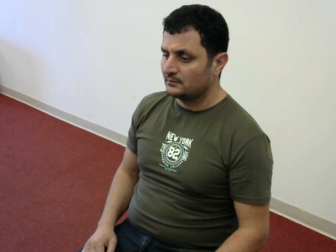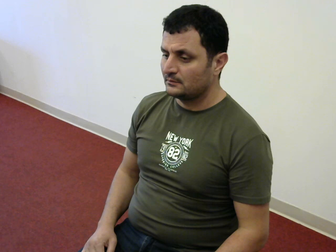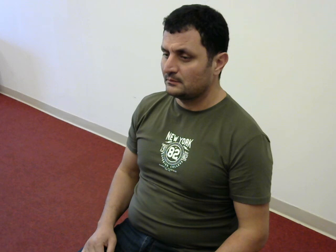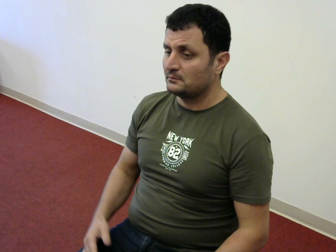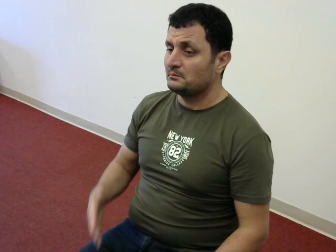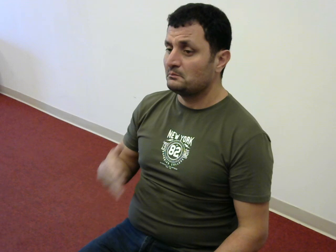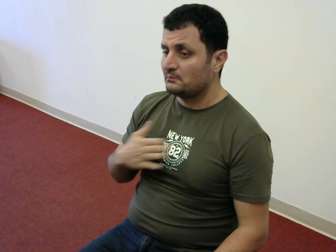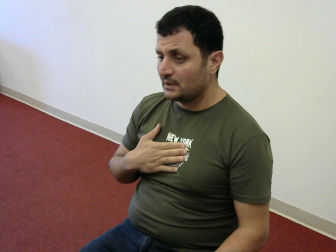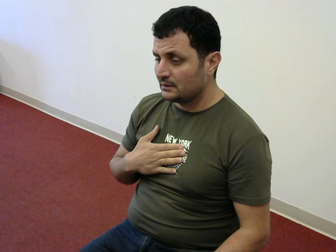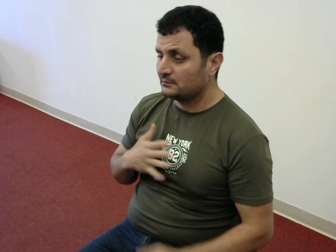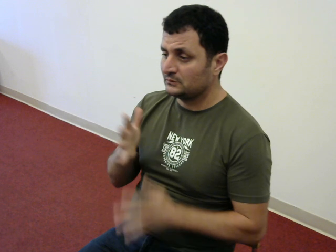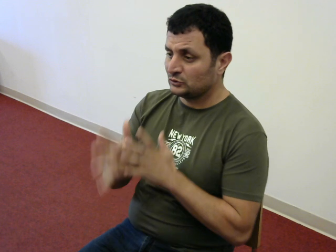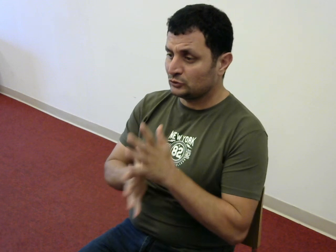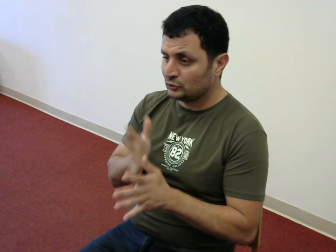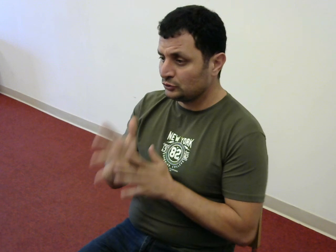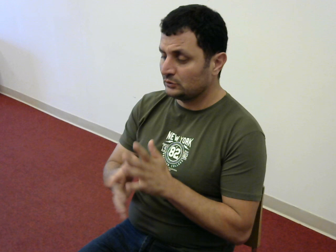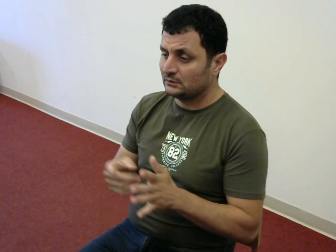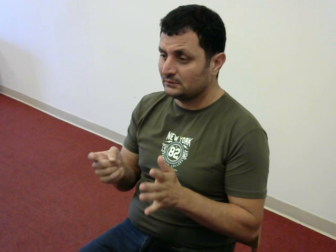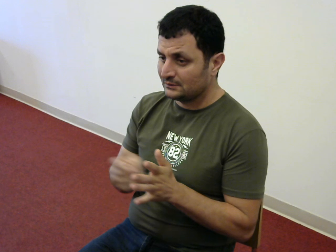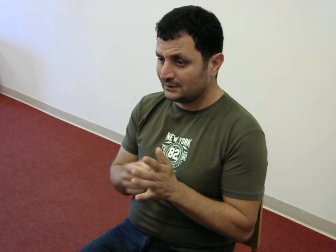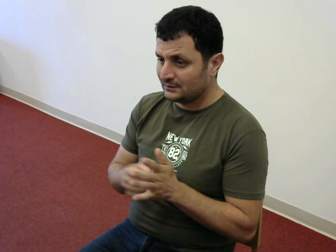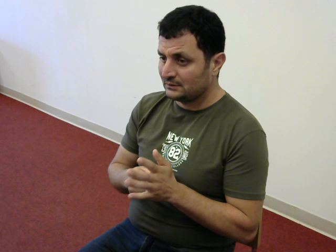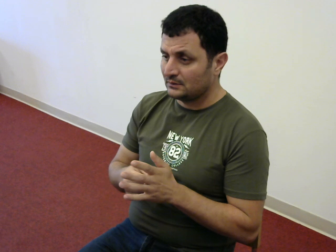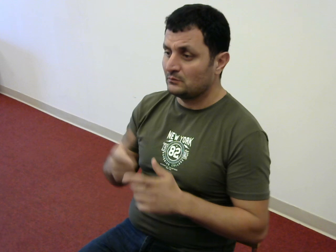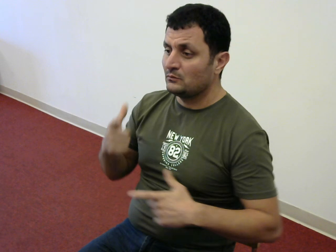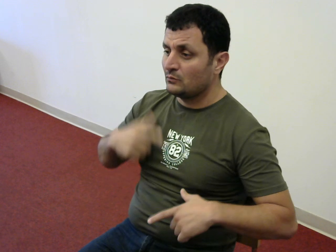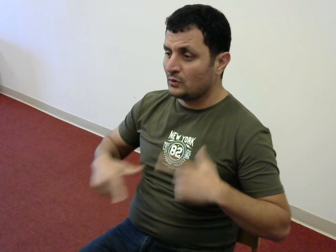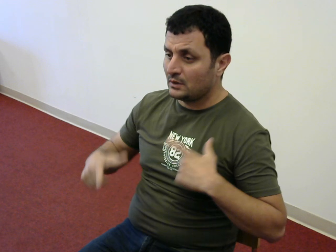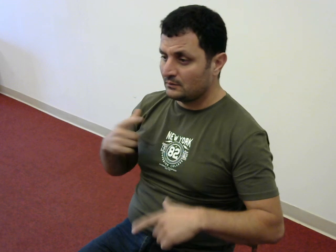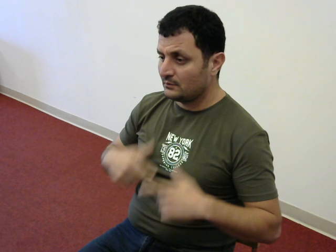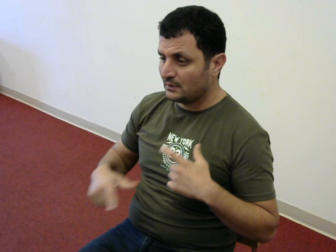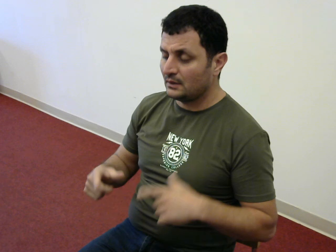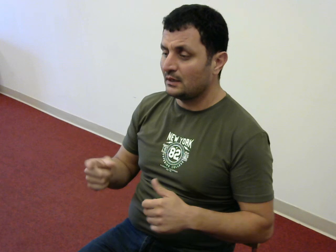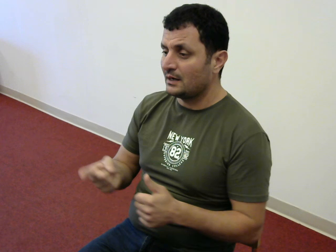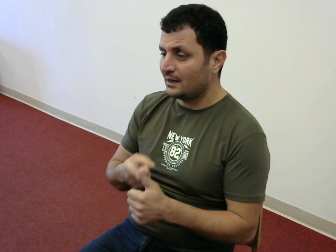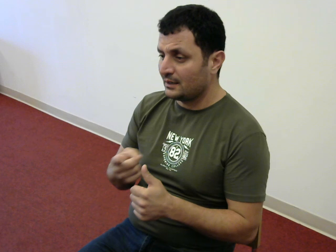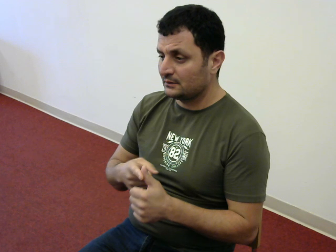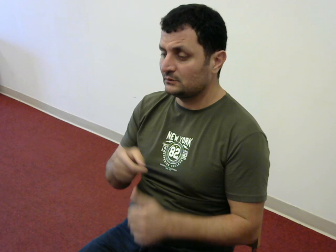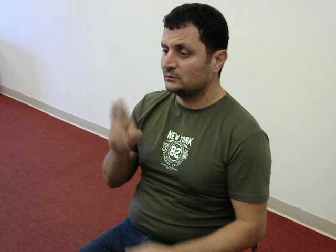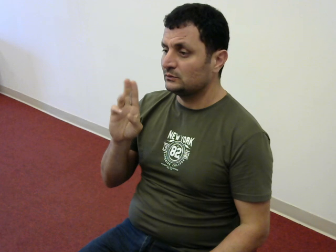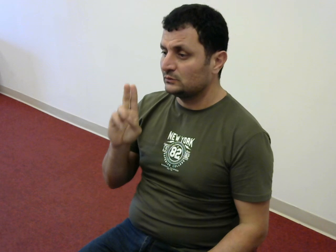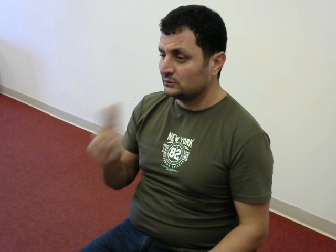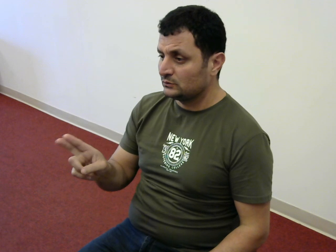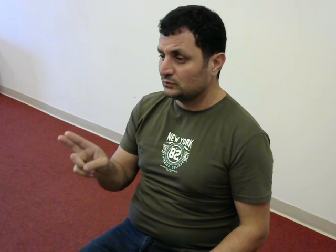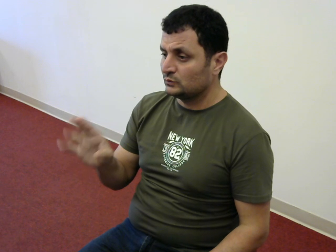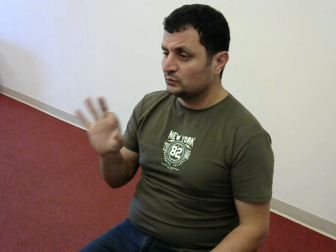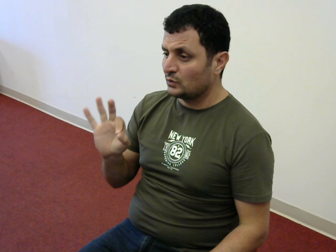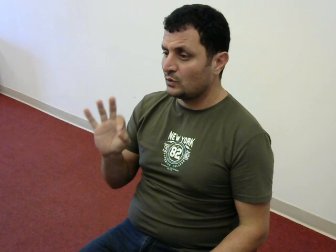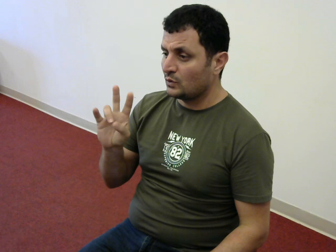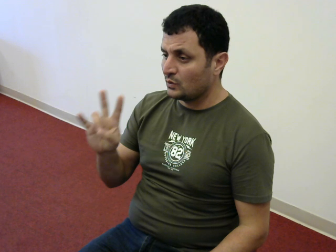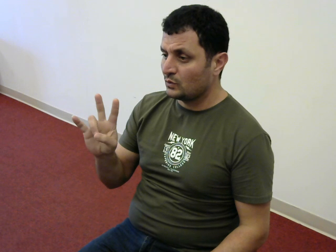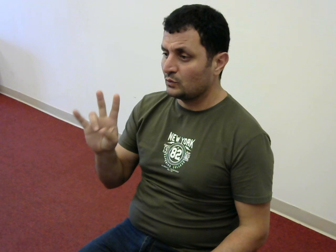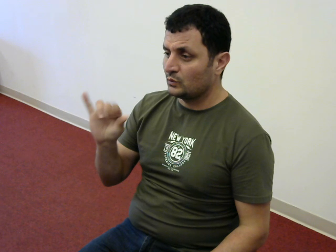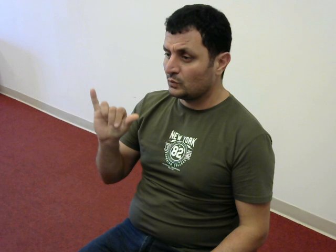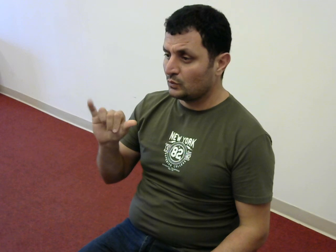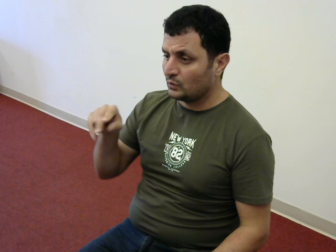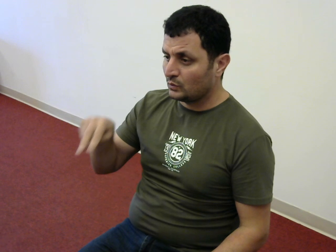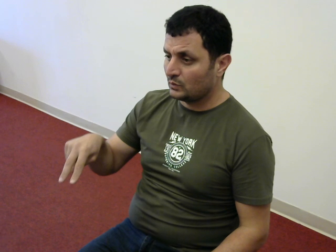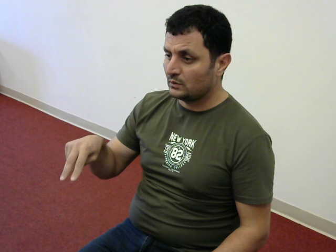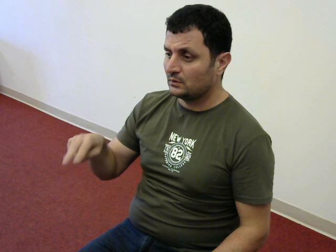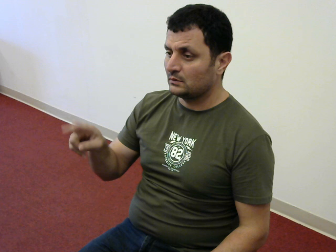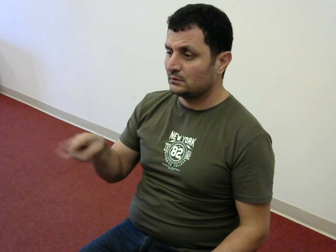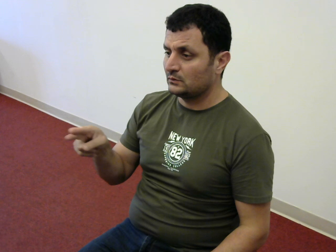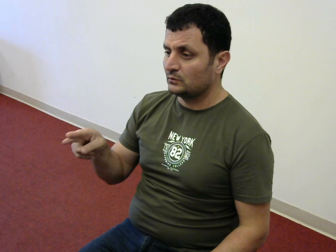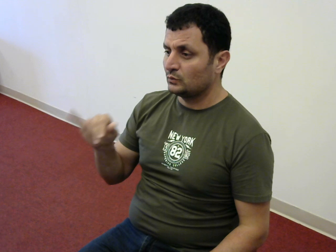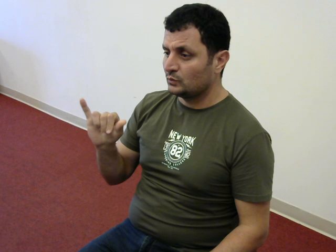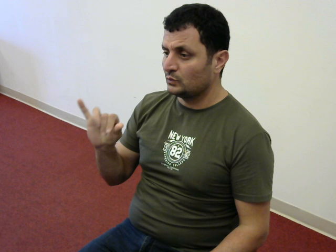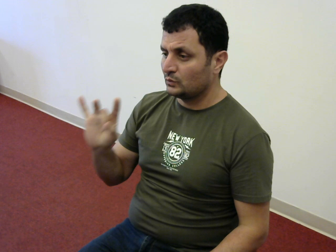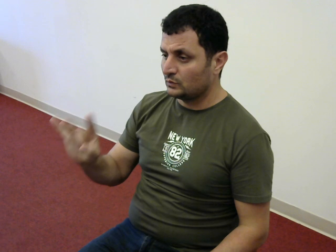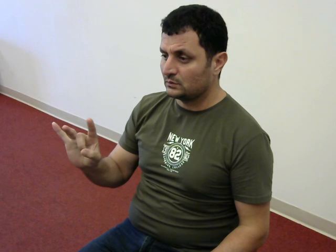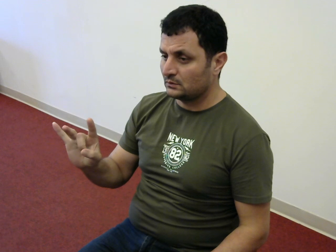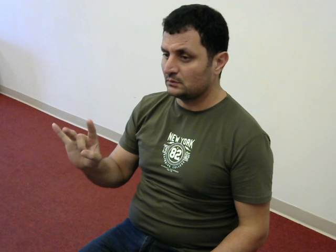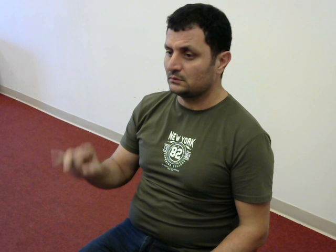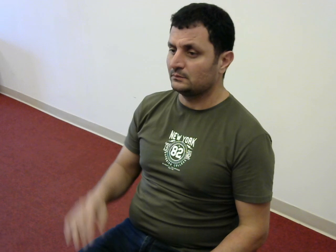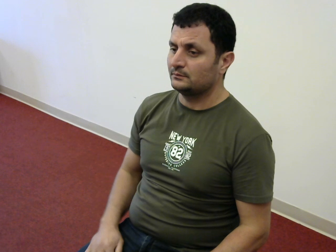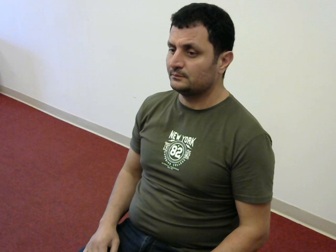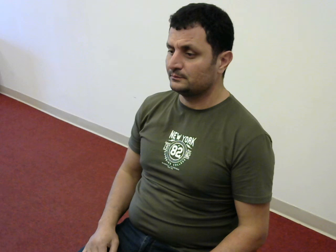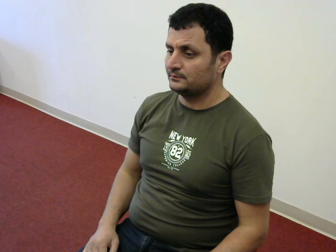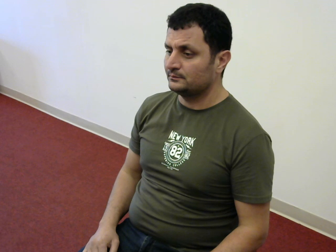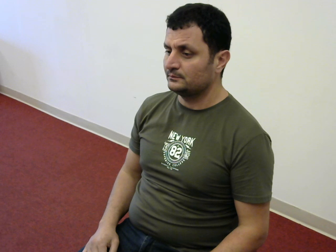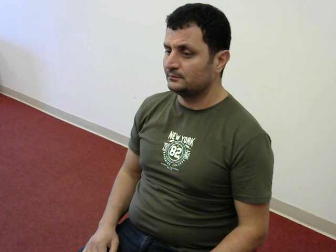Mənim işarə dili müəlliməmin adı Könüldür